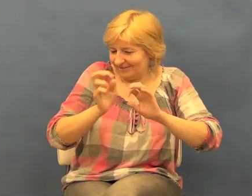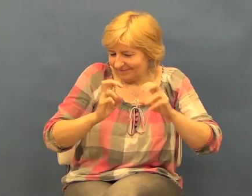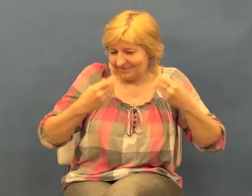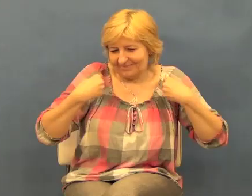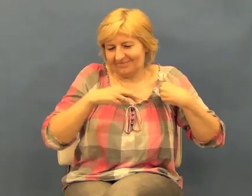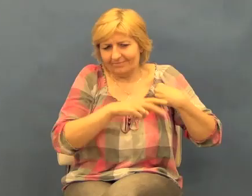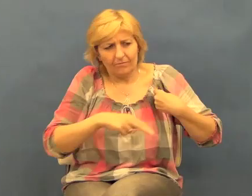Ubiera się i wychodzi.